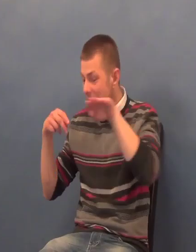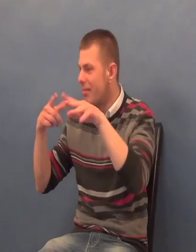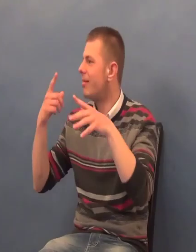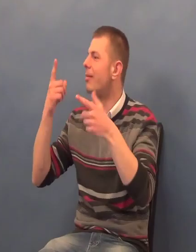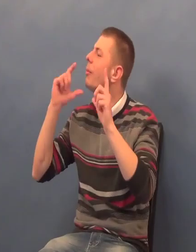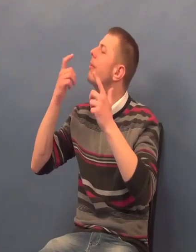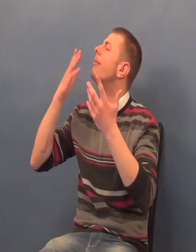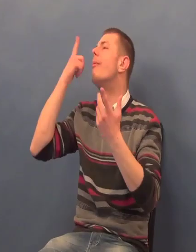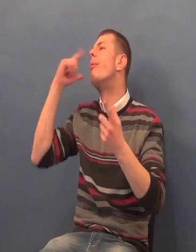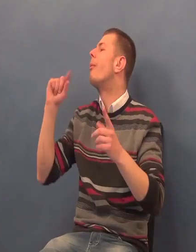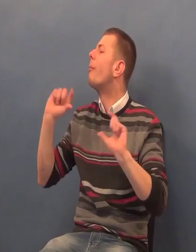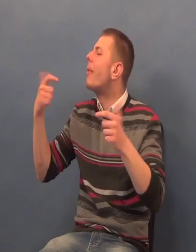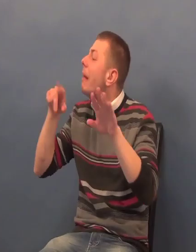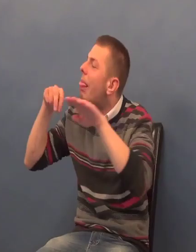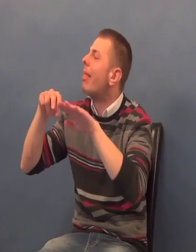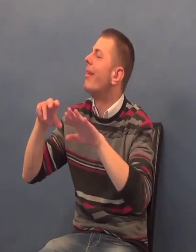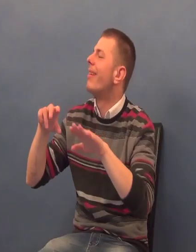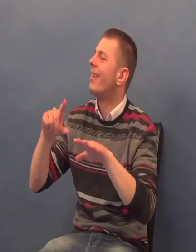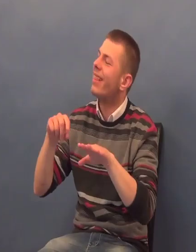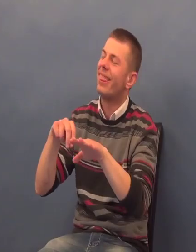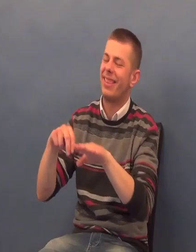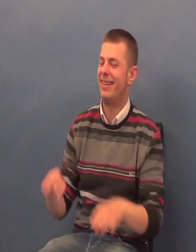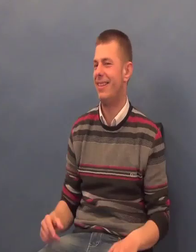Bo może być wypadek. Nie wiadomo, co się wydarzy.